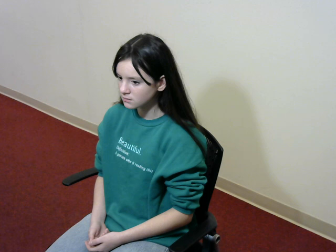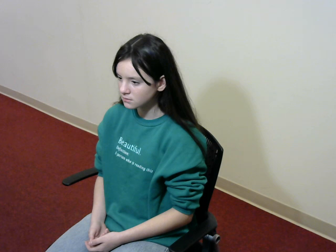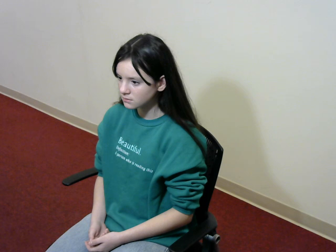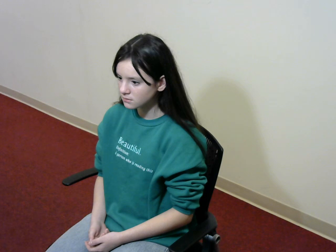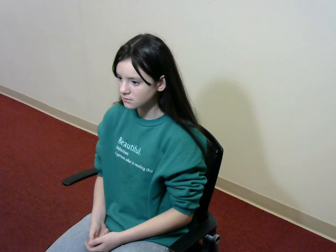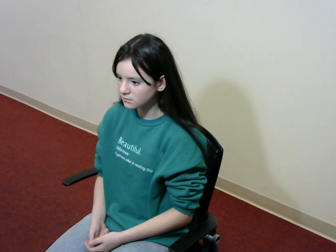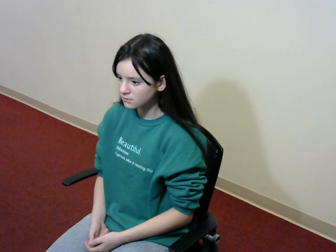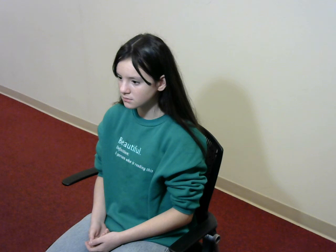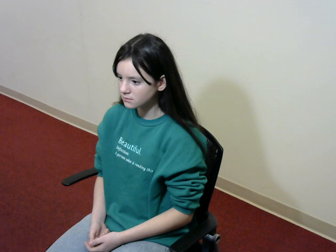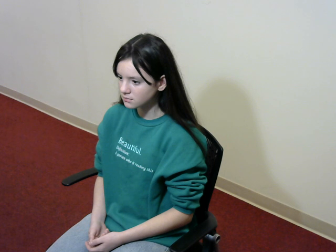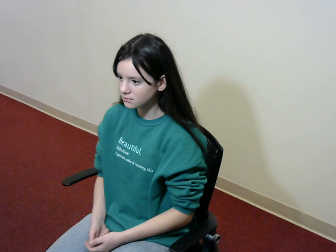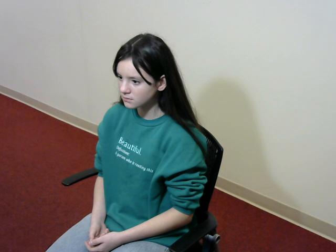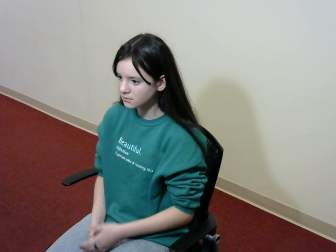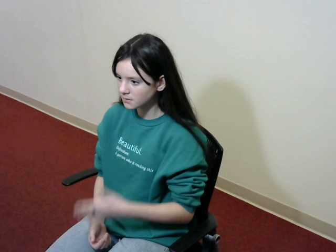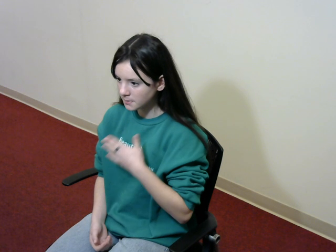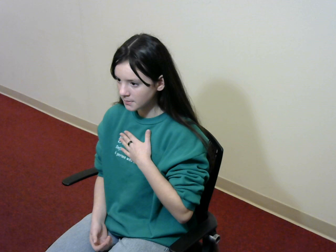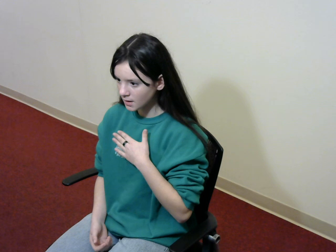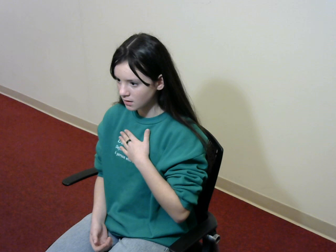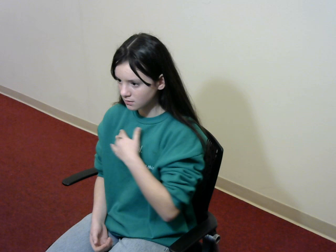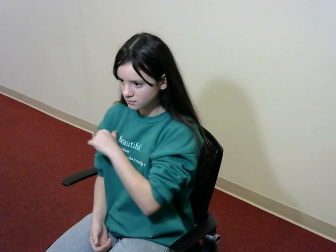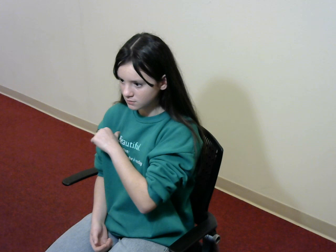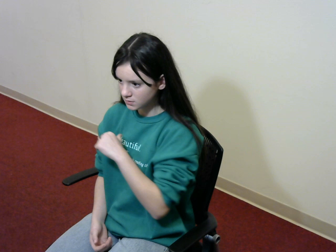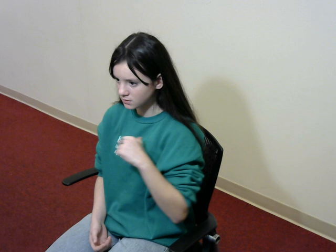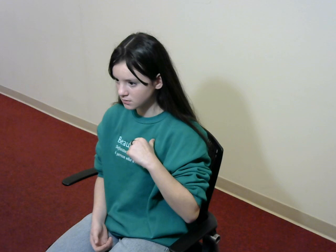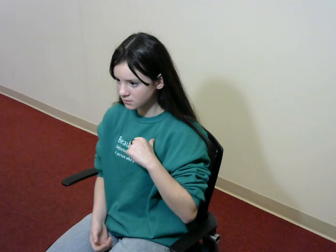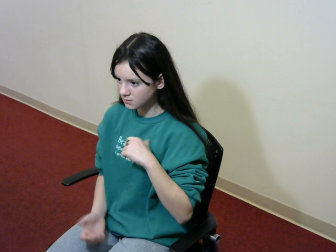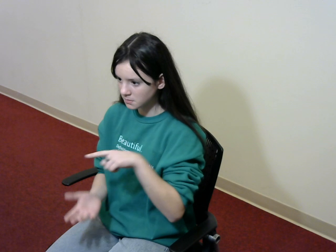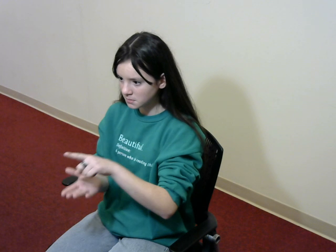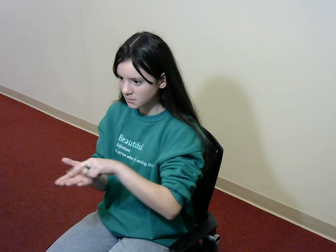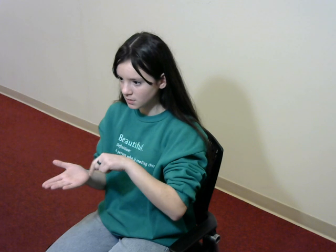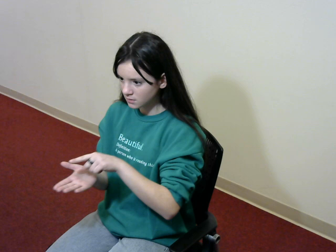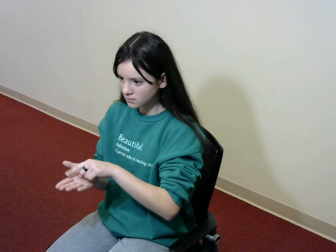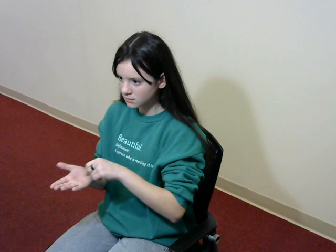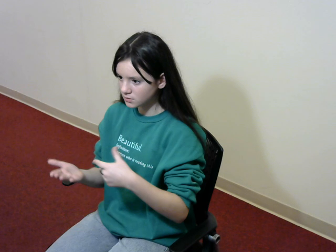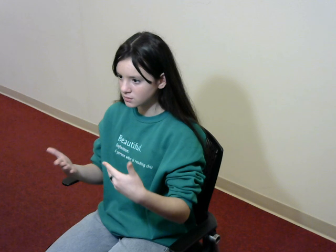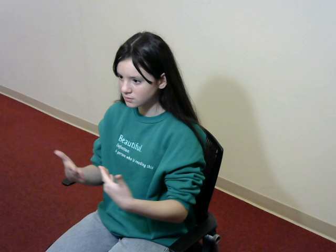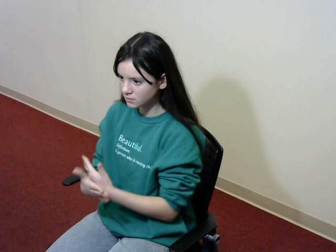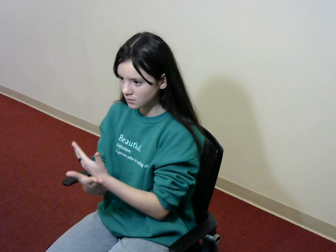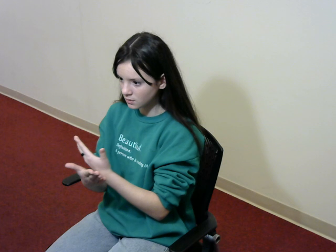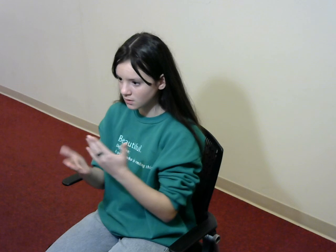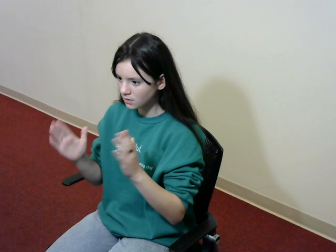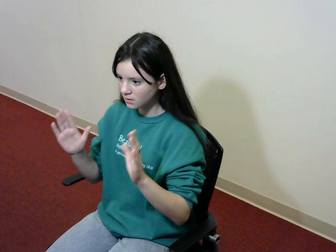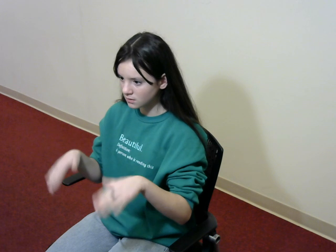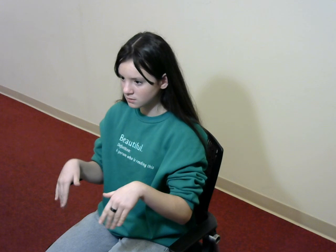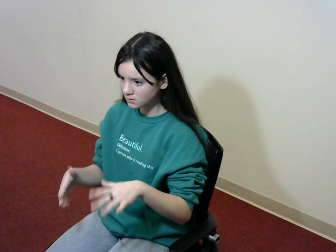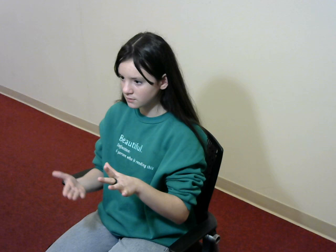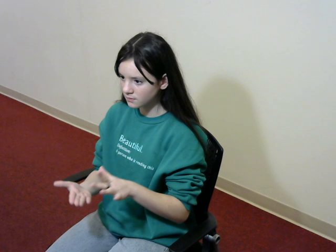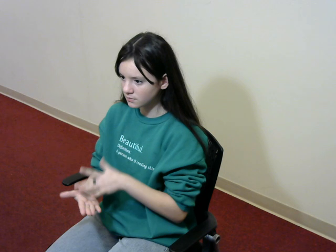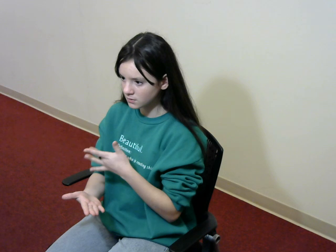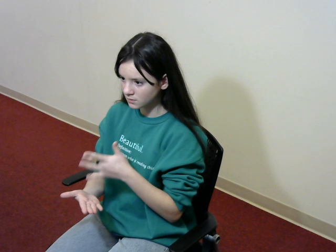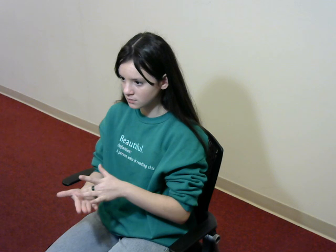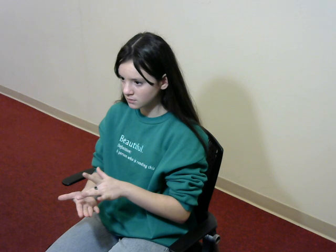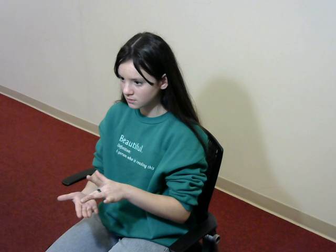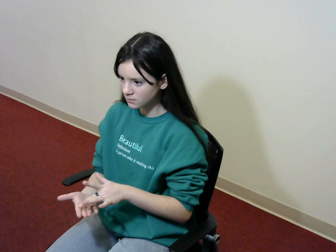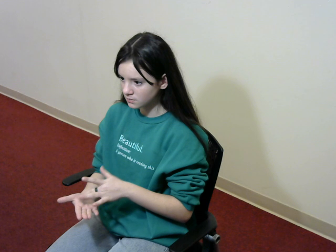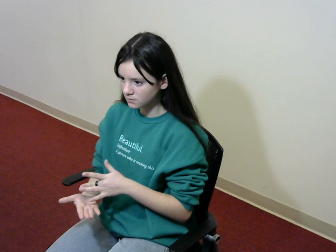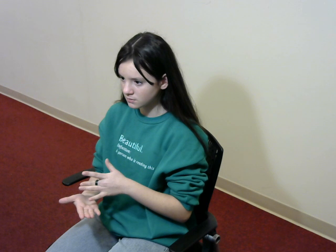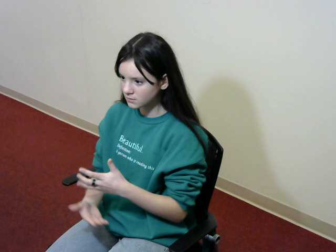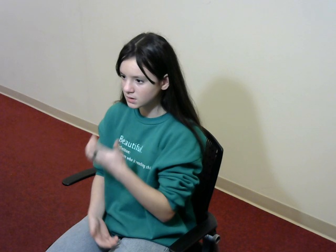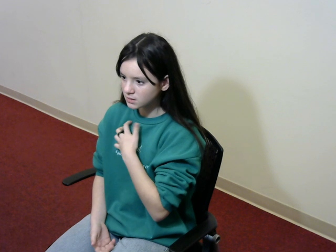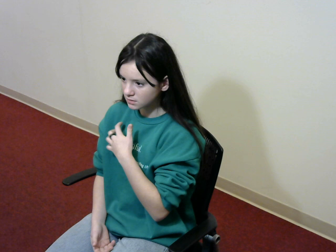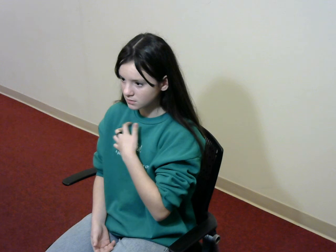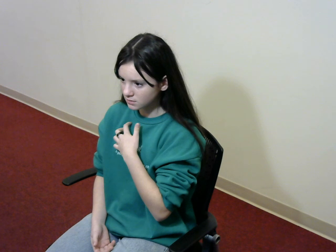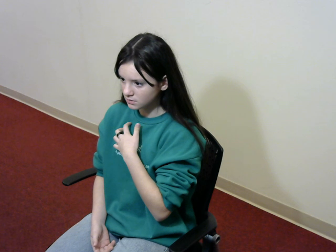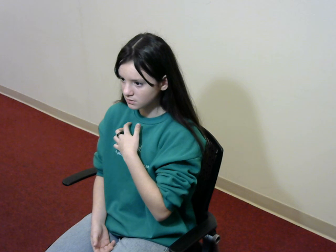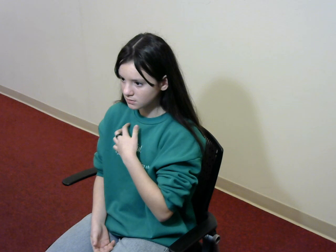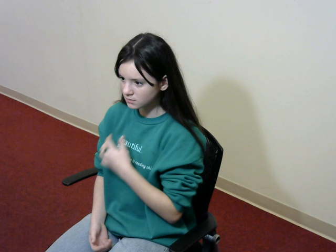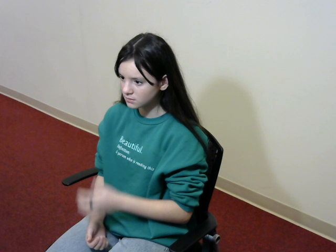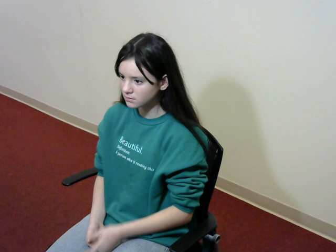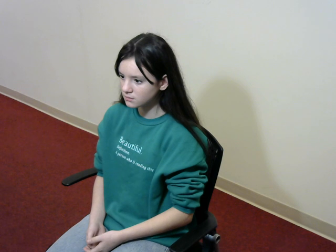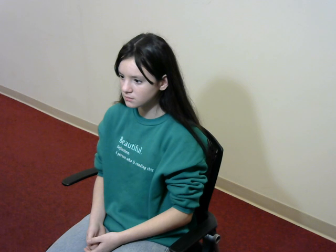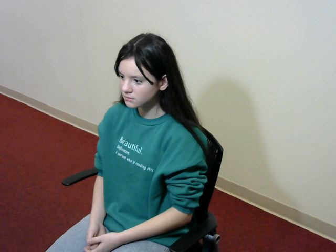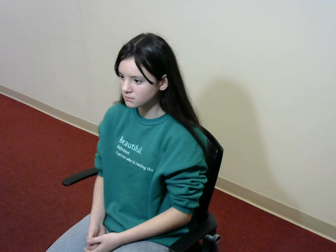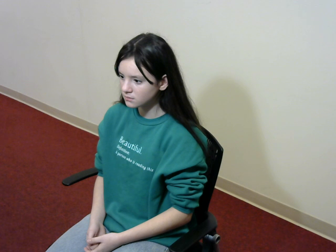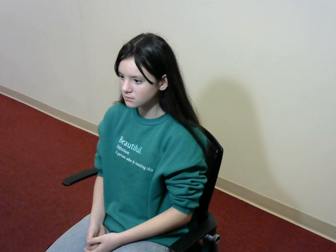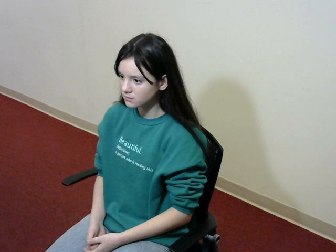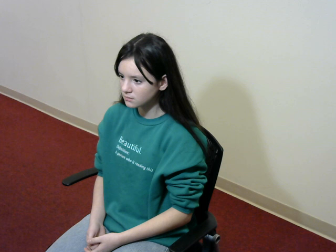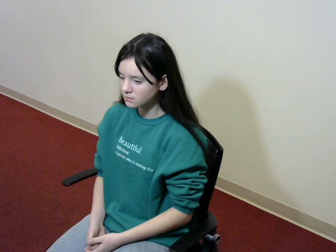Mən öz pensiyamı yenidən hesablatdırmaq istəyirəm